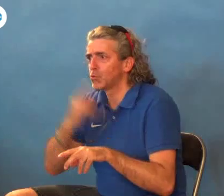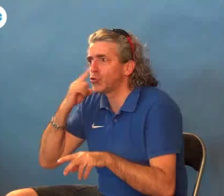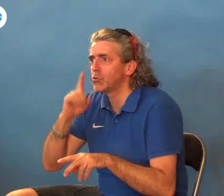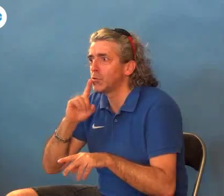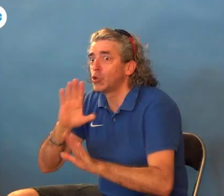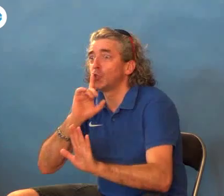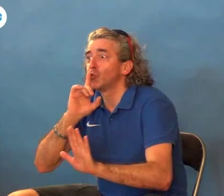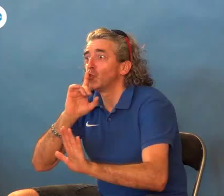Cicho, cicho.